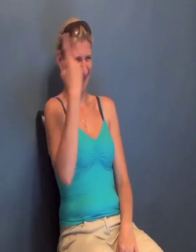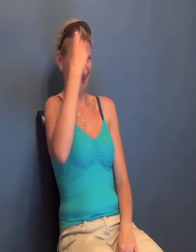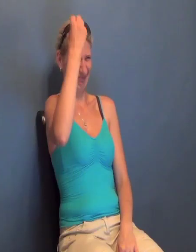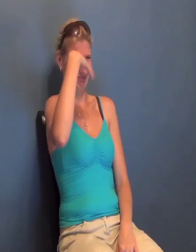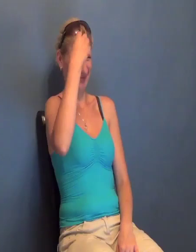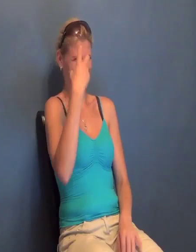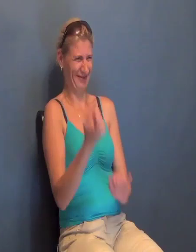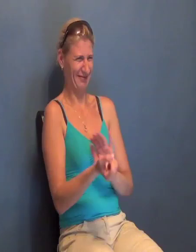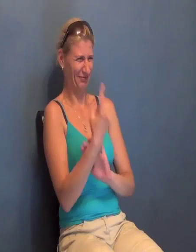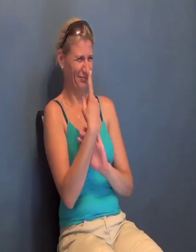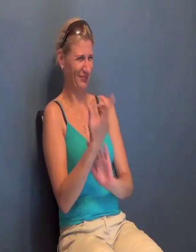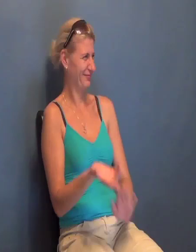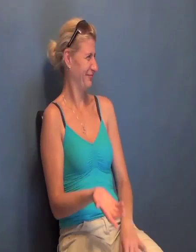Zakaz prysznica, dziwne.